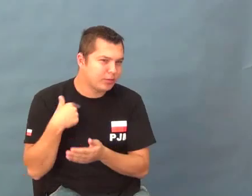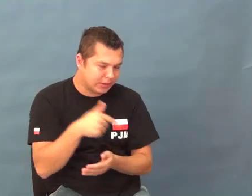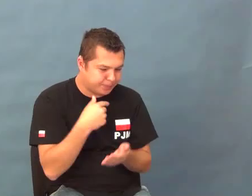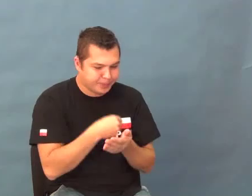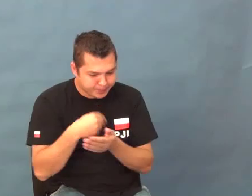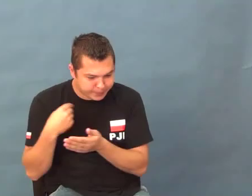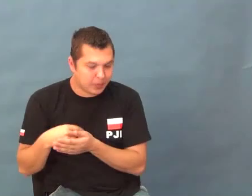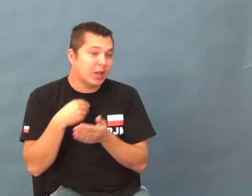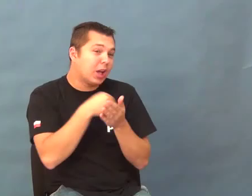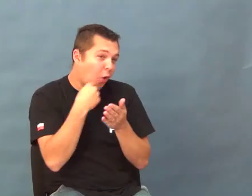Muszę zrobić zakupy.